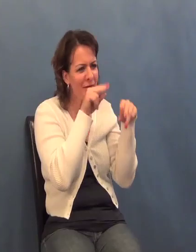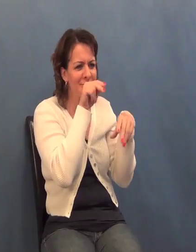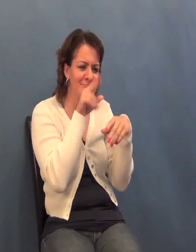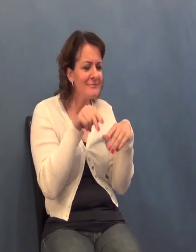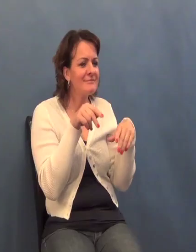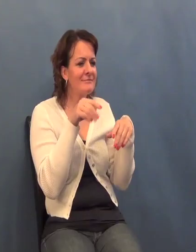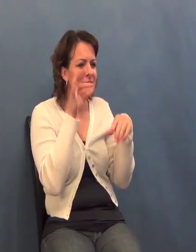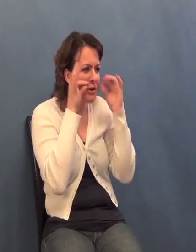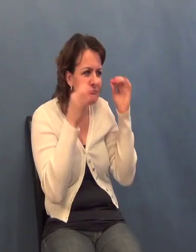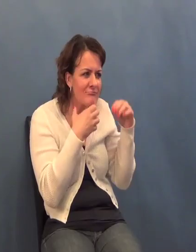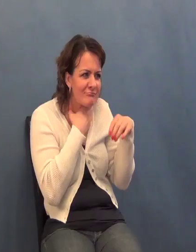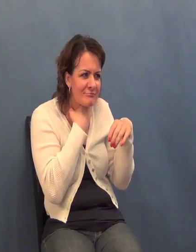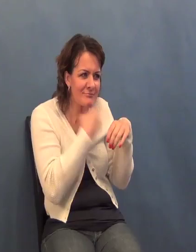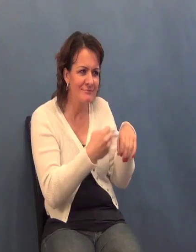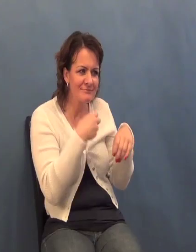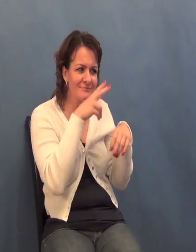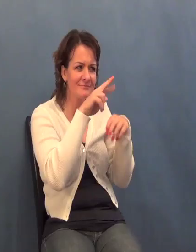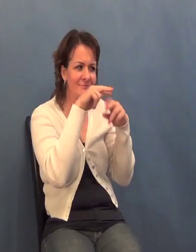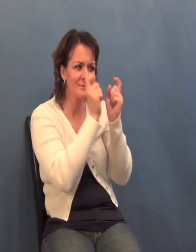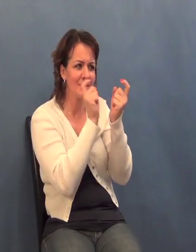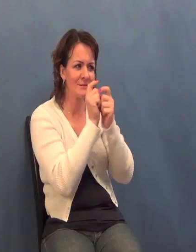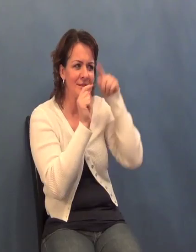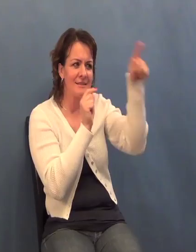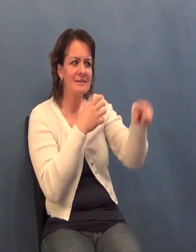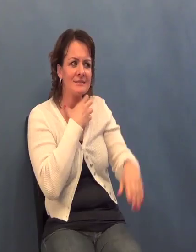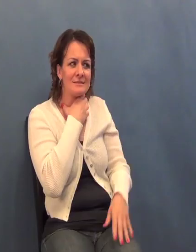Kot jest mściwy, patrzy na ptaka, który jest po sąsiedzku.